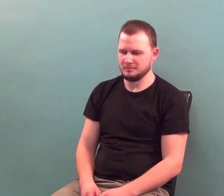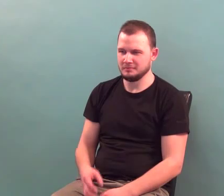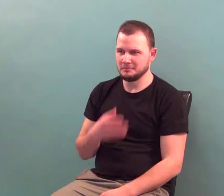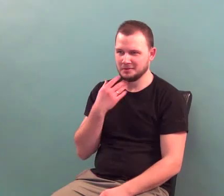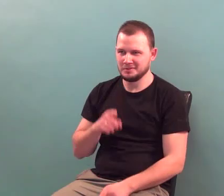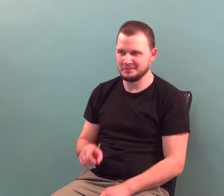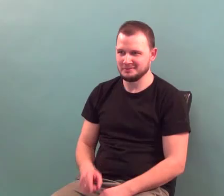Nie ma takiego znaku.